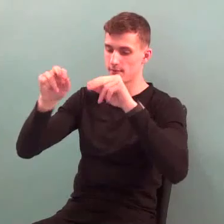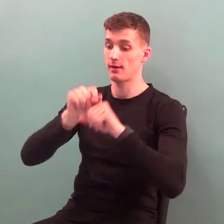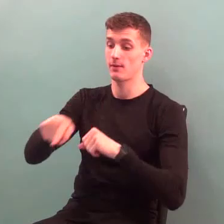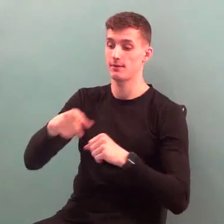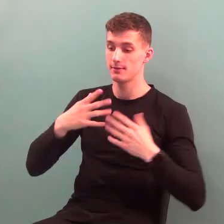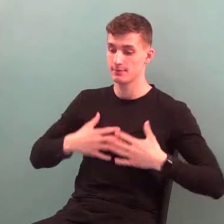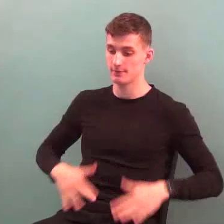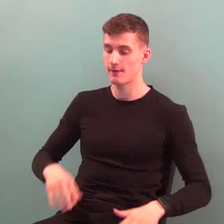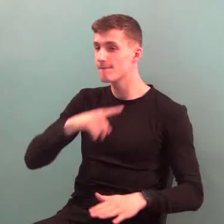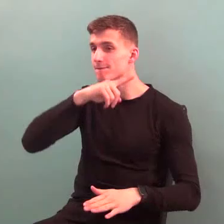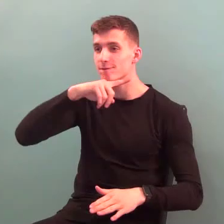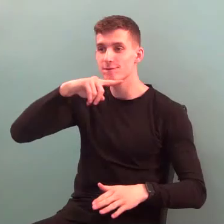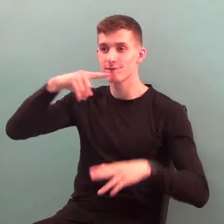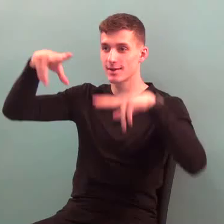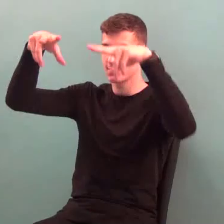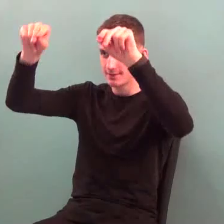Wisi też czerwone ubranie.